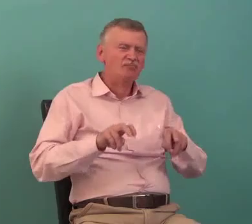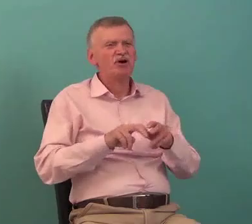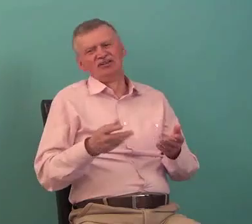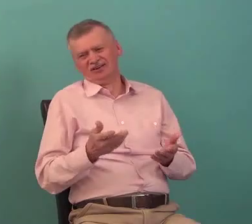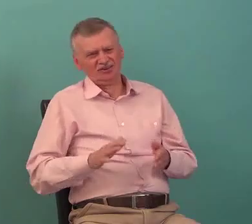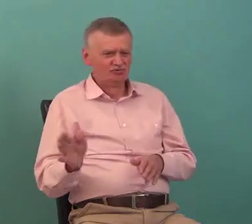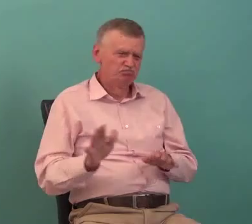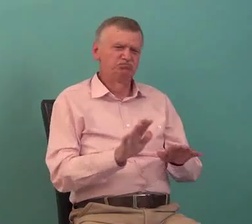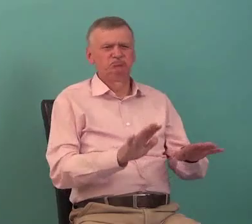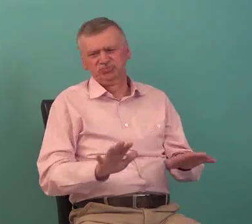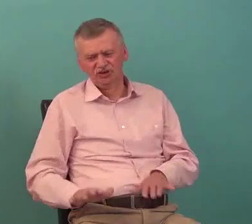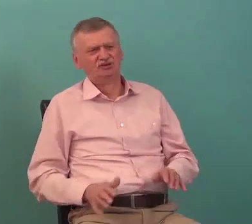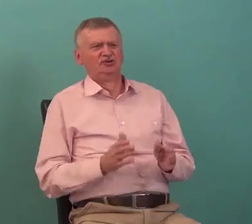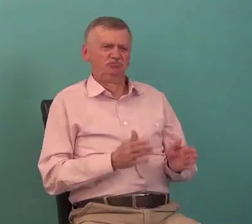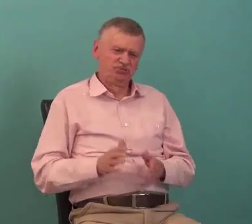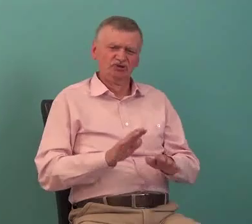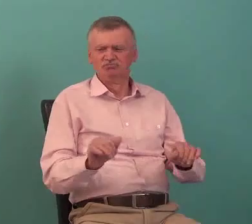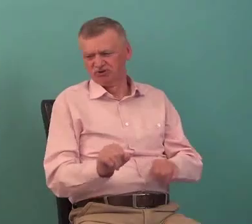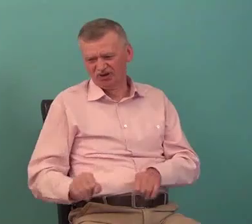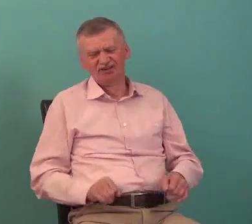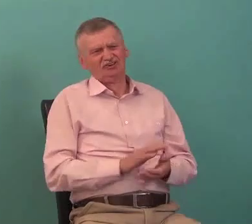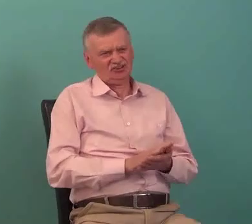Mycie podłóg, sprzątanie, porządkowanie.